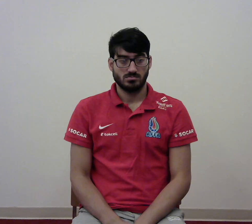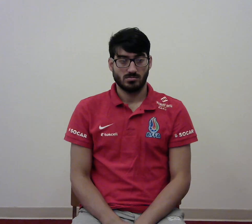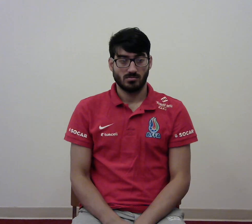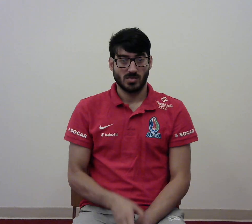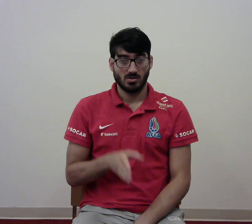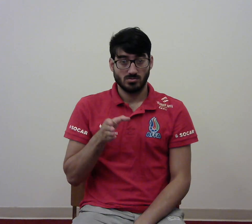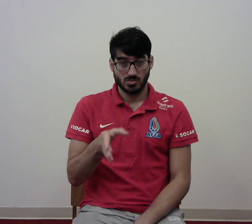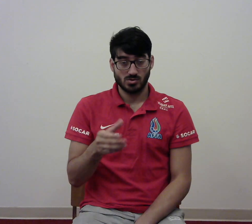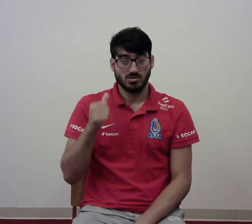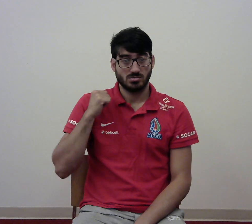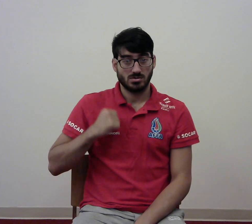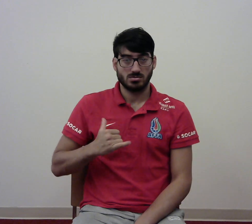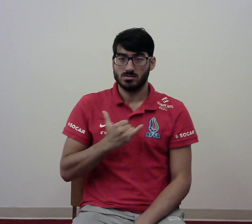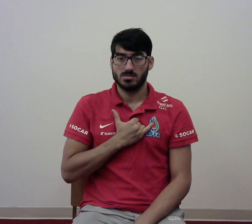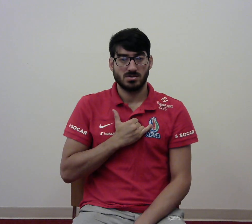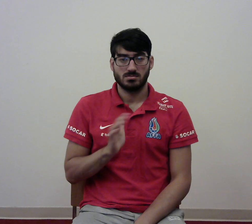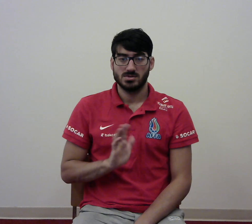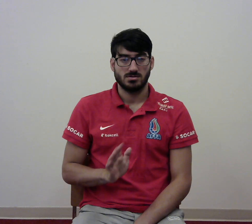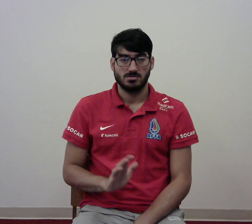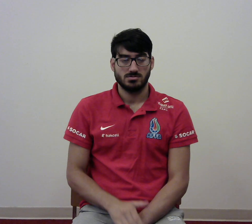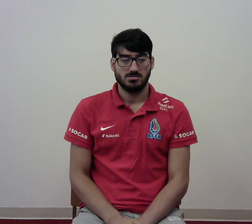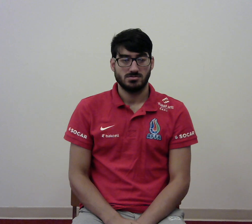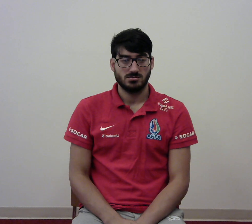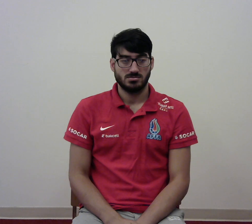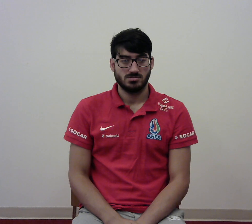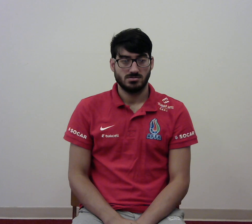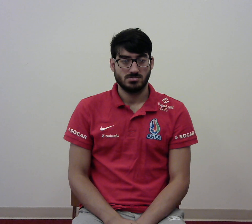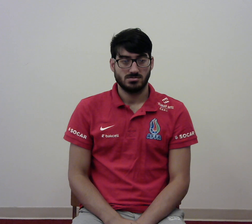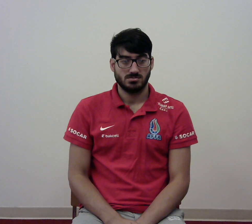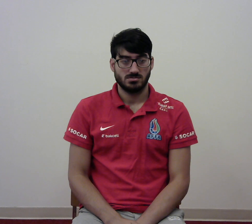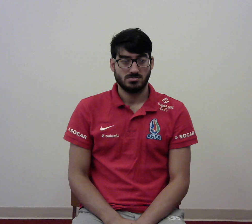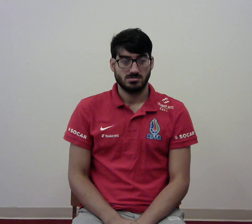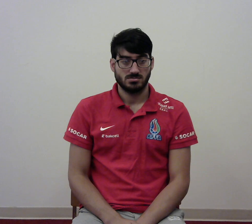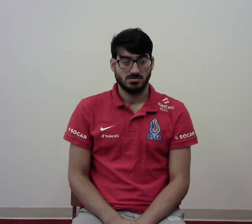Bu çanta mənim deyil